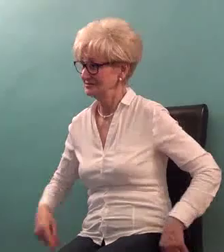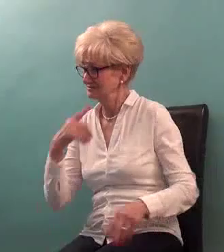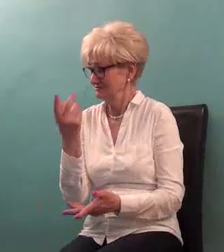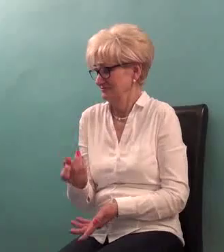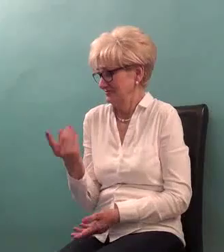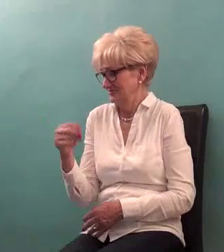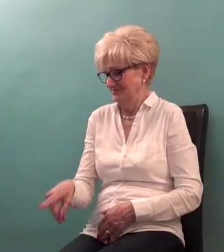Mówiłam, wymyślone to jest.